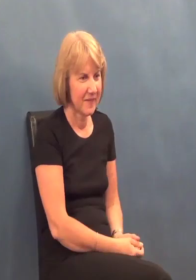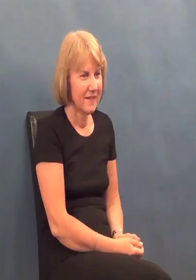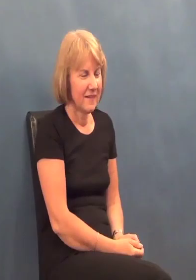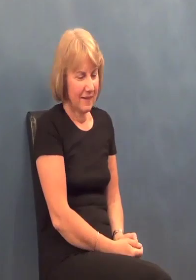Ty.